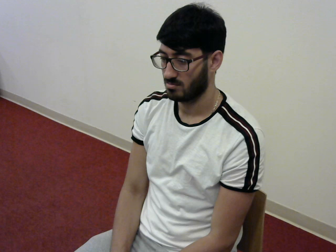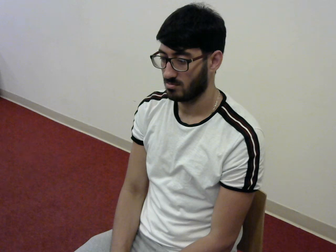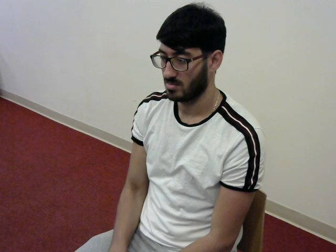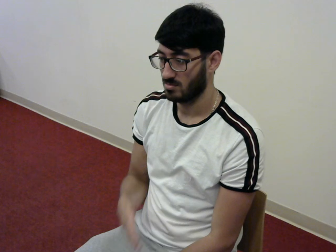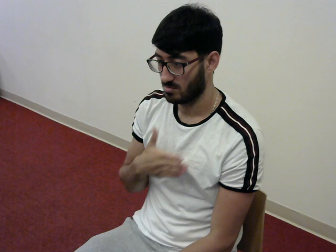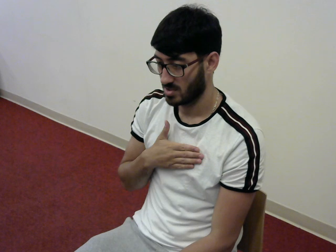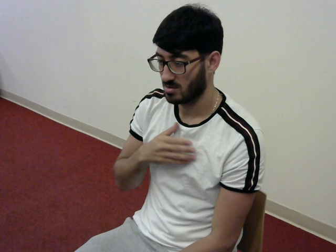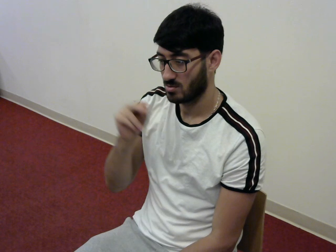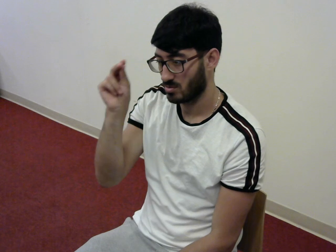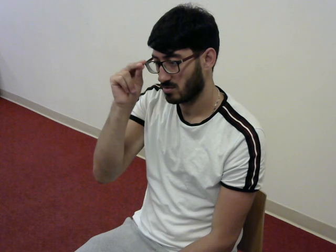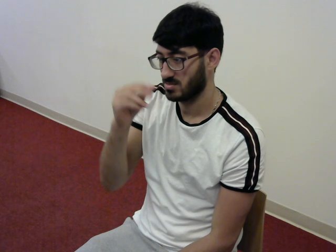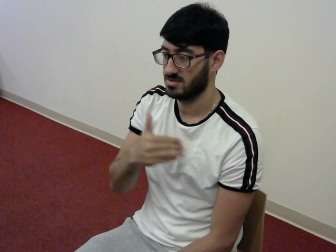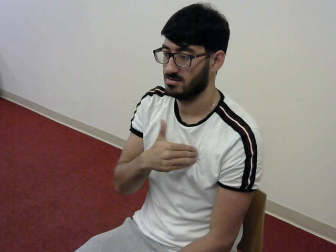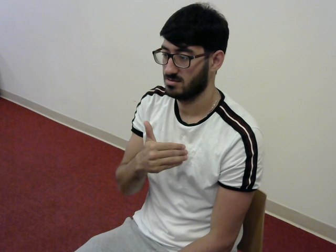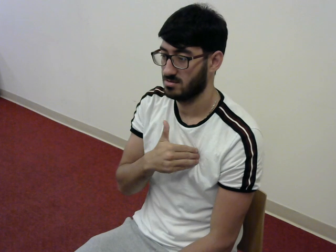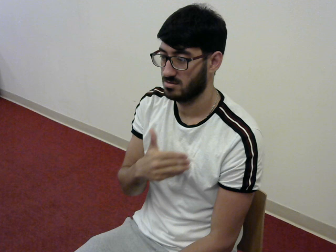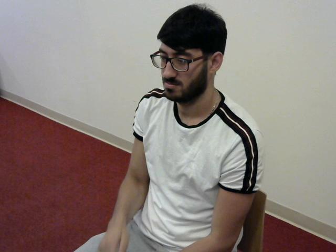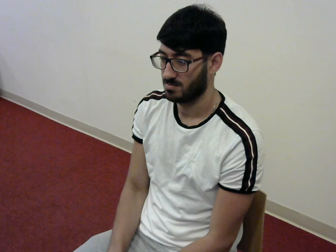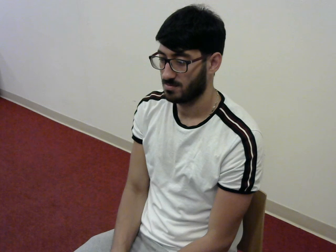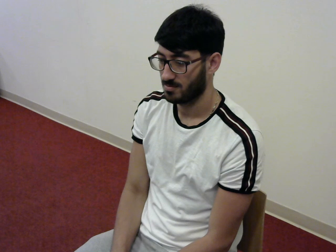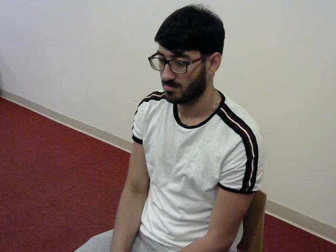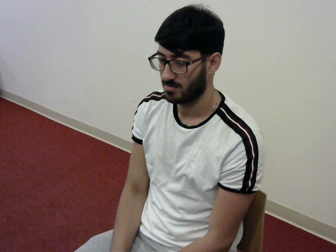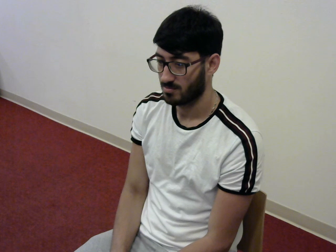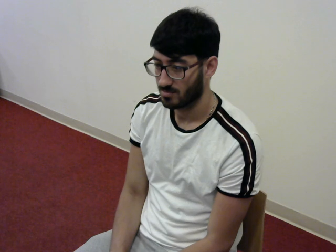Mən öyrənmək istəyirəm